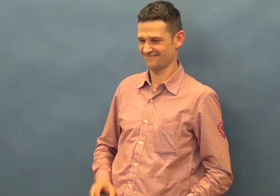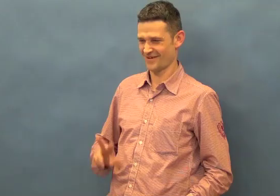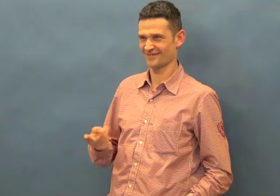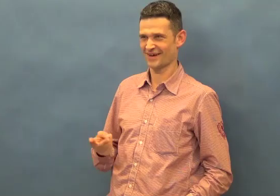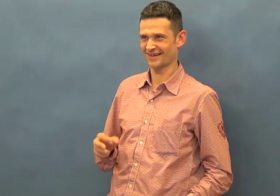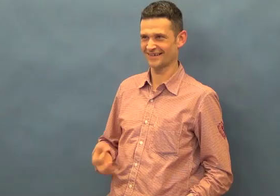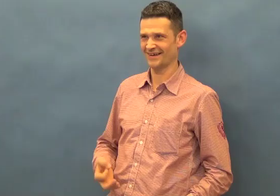Odwrotnie.